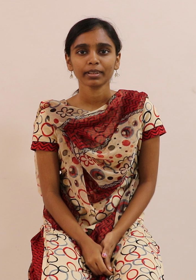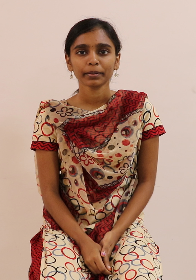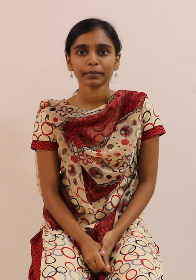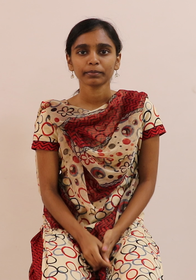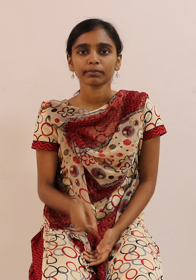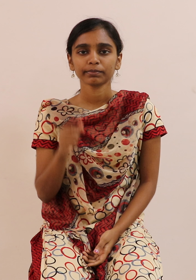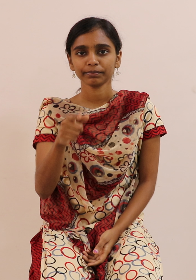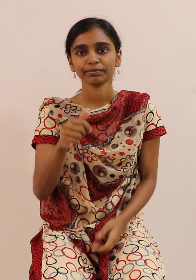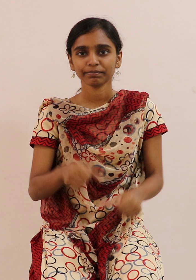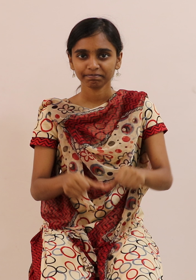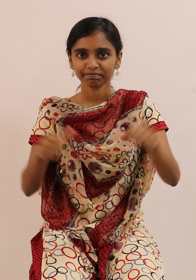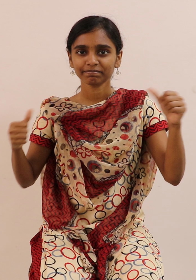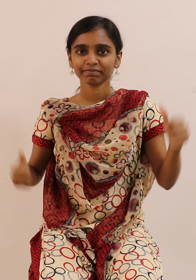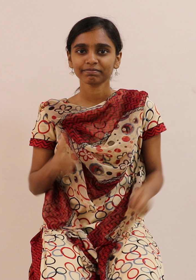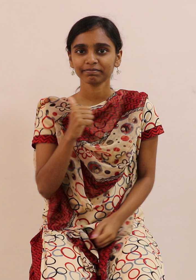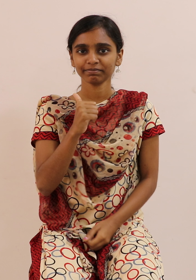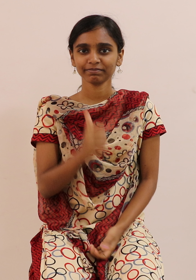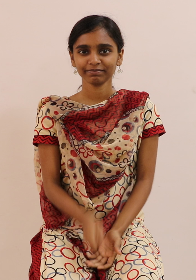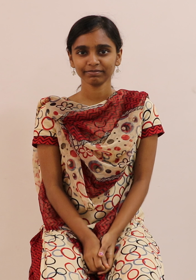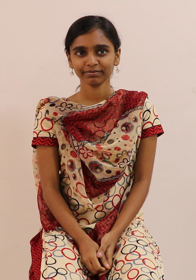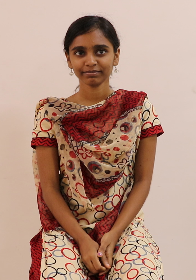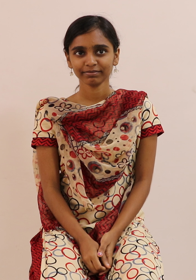how dare you